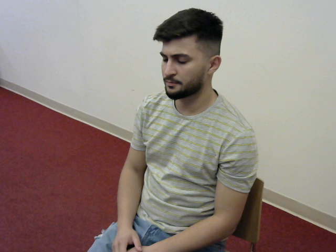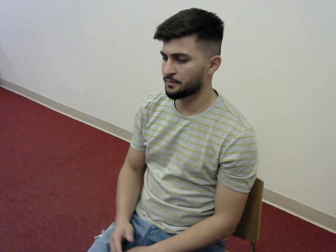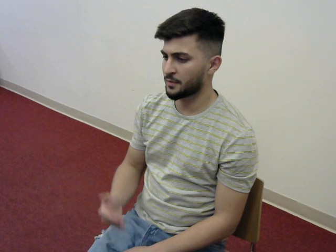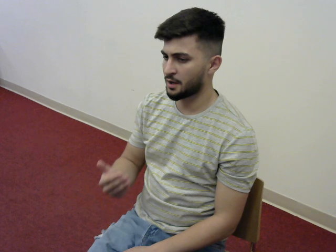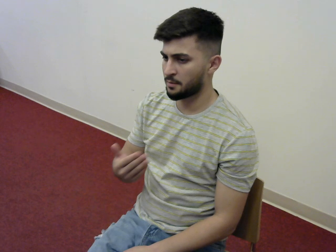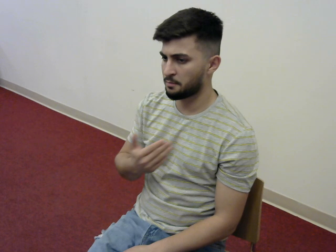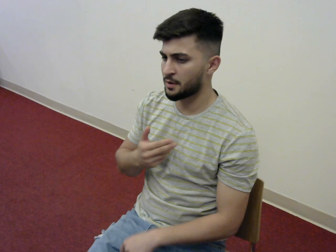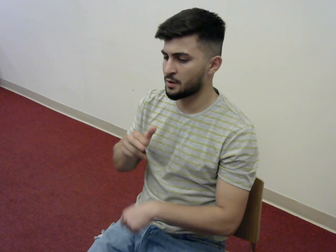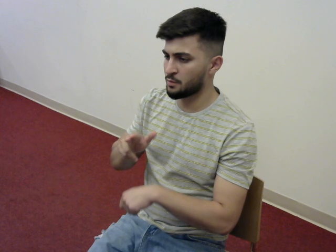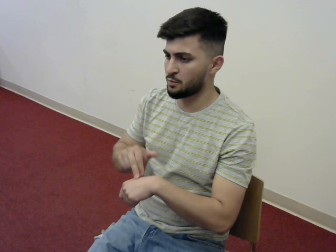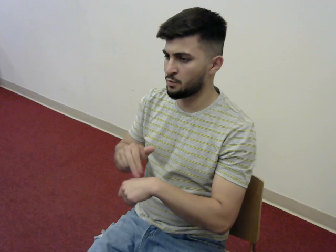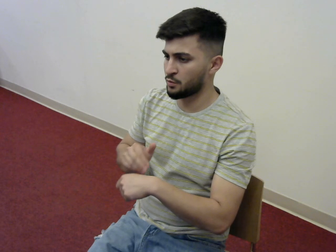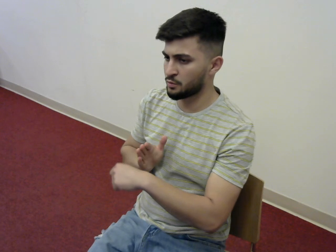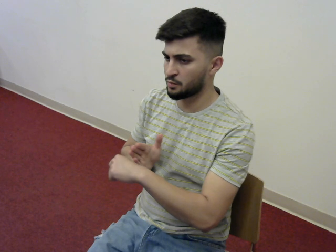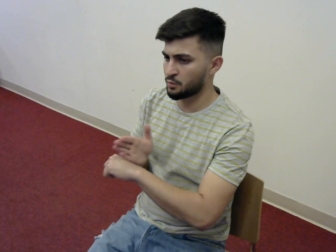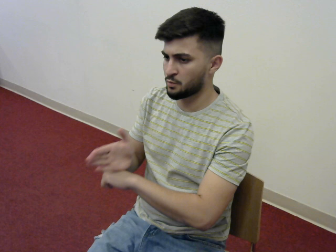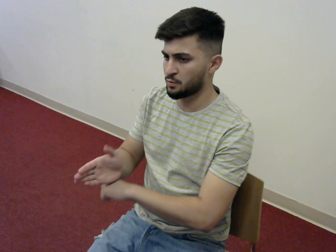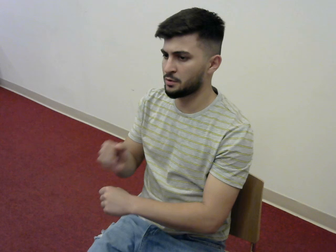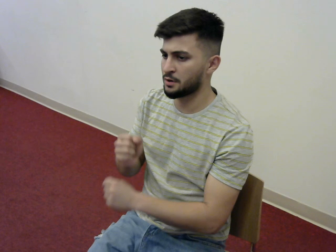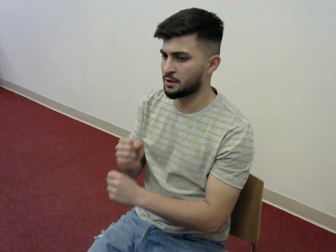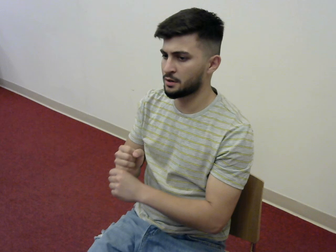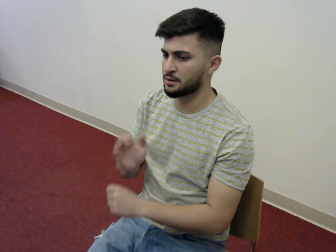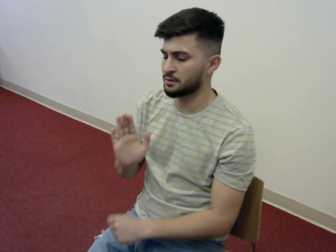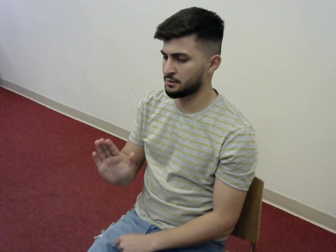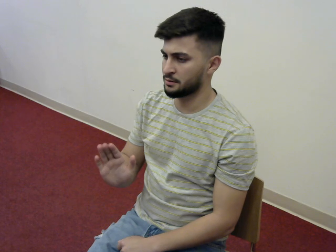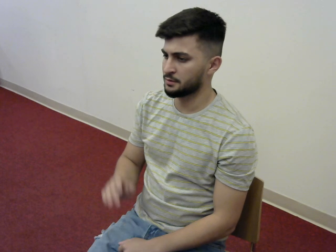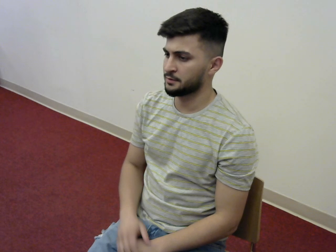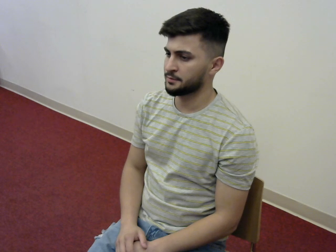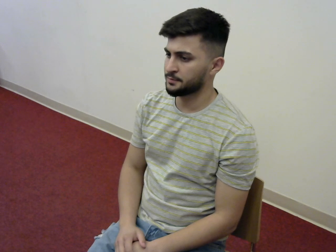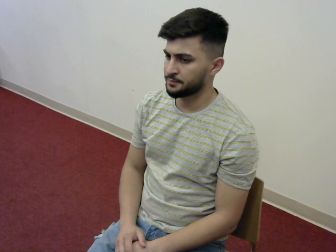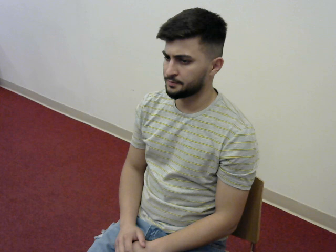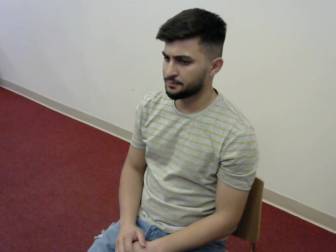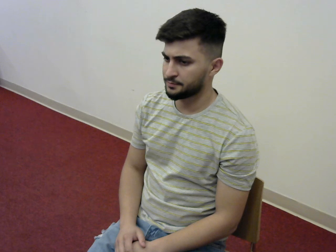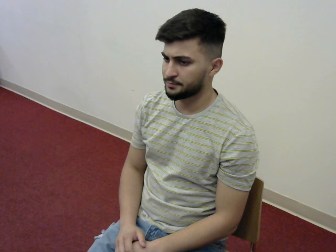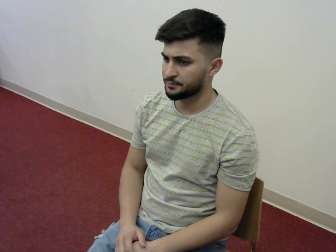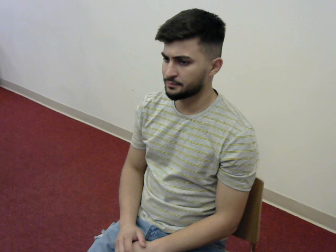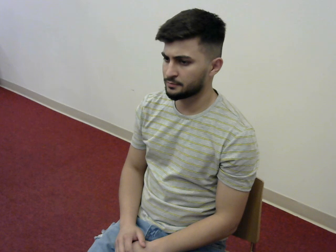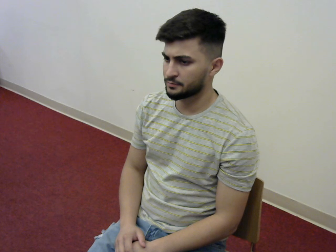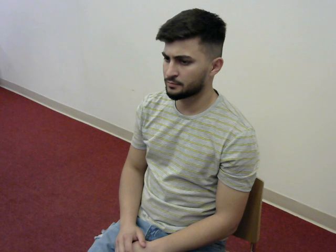Mən polisə müraciət edəcəyəm